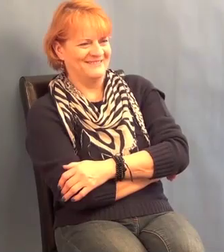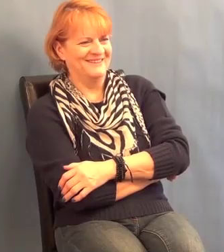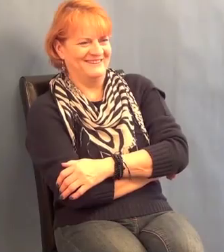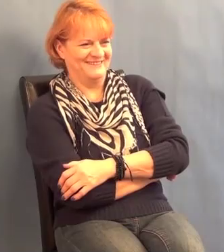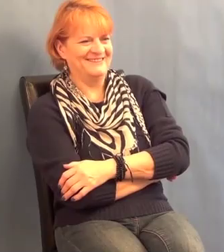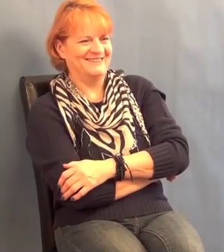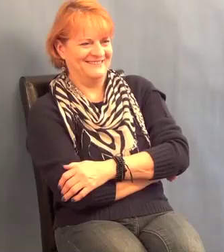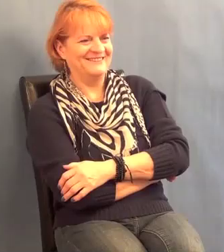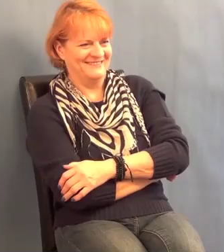Zasnęła, a zegarek wystrzelił w jej kierunku.